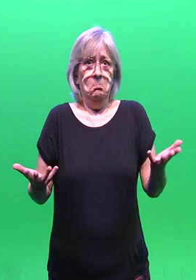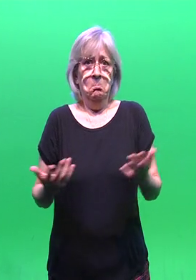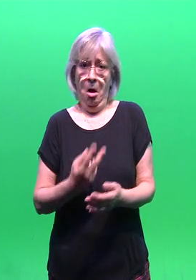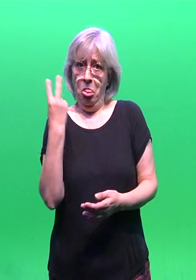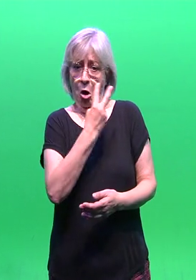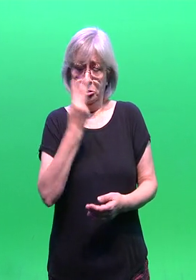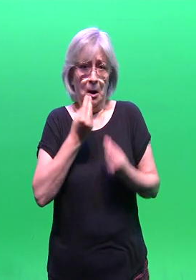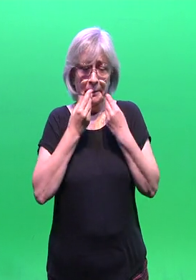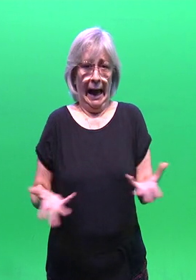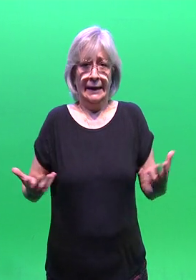No ho sé, tinc els dos ulls bé.